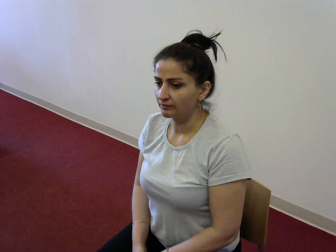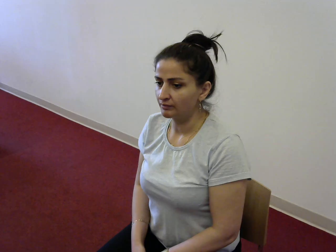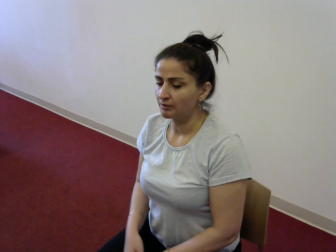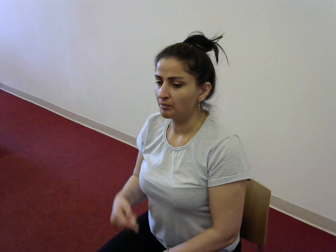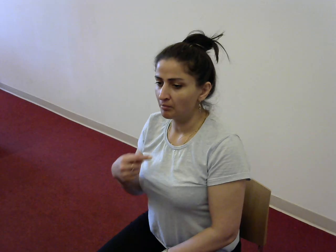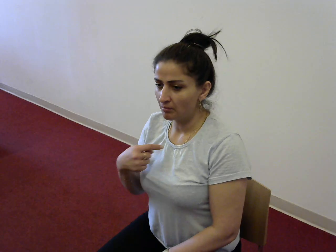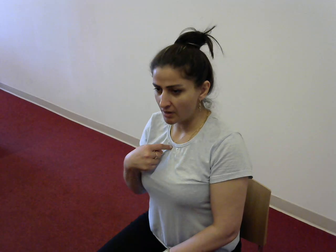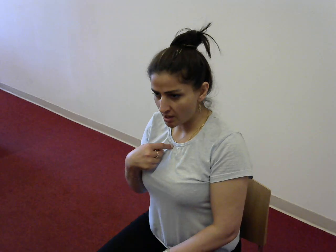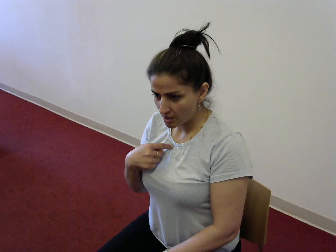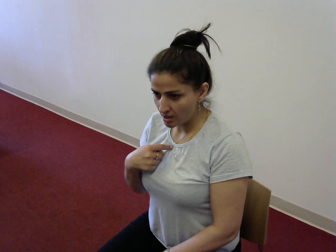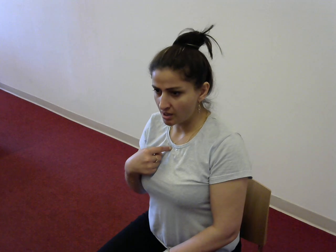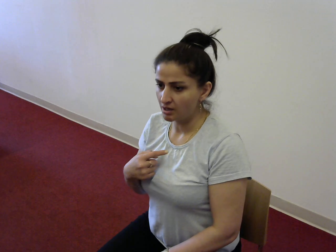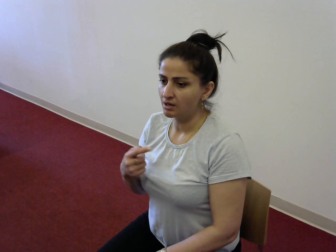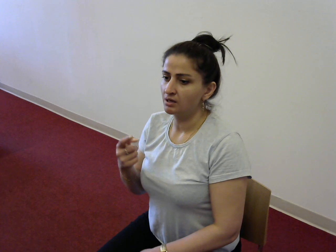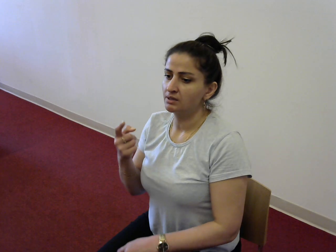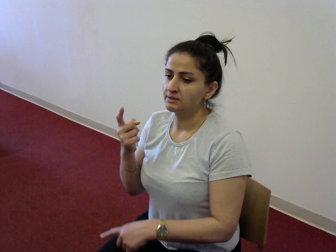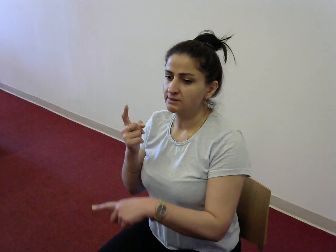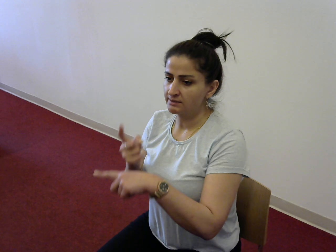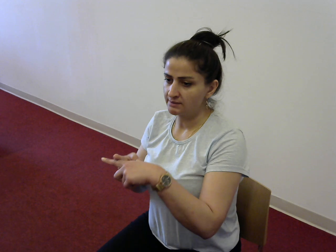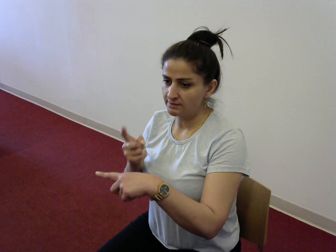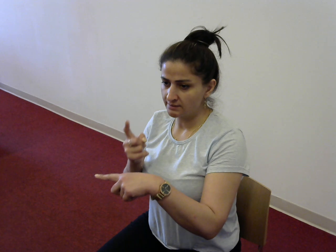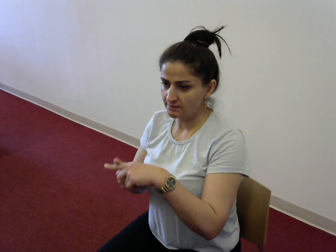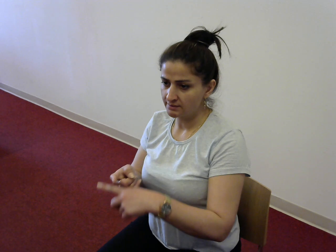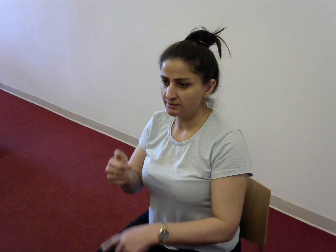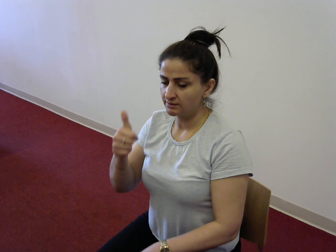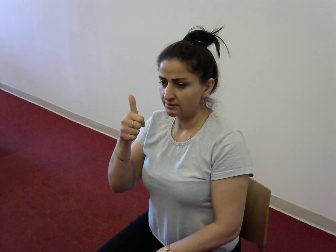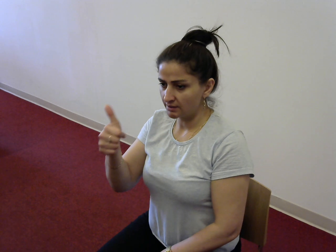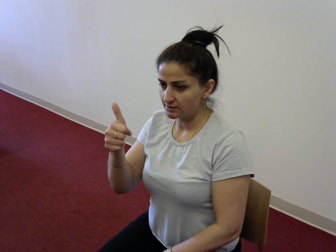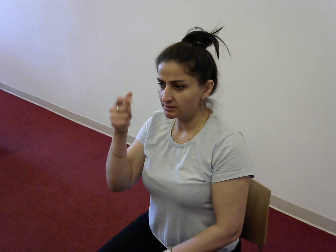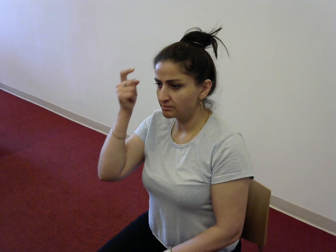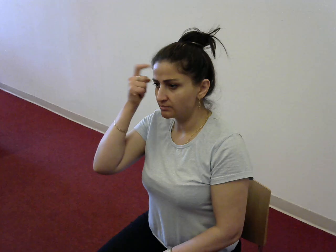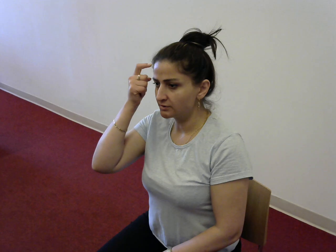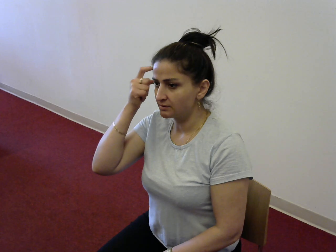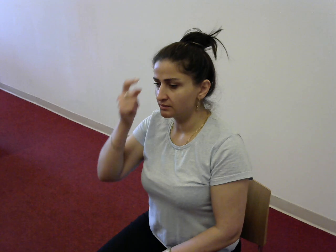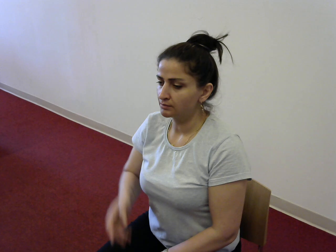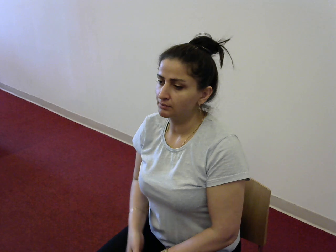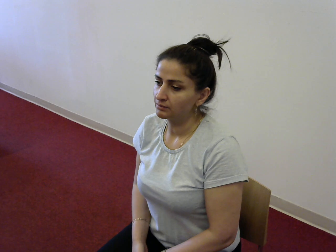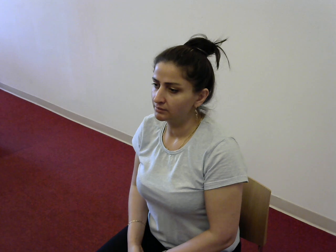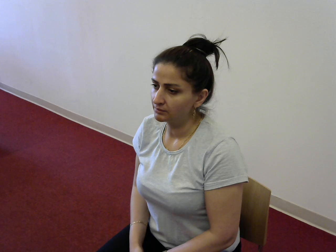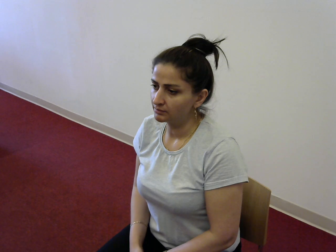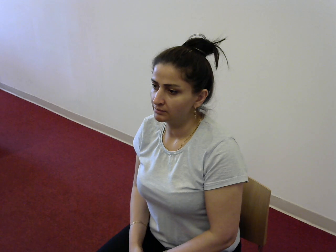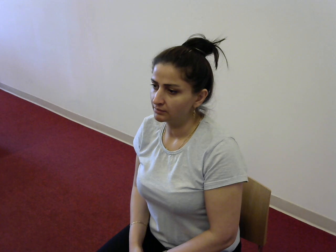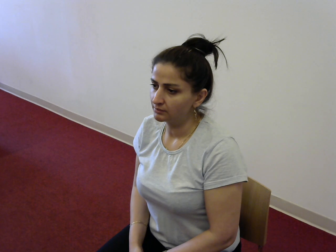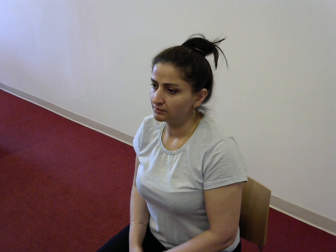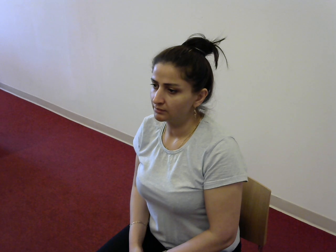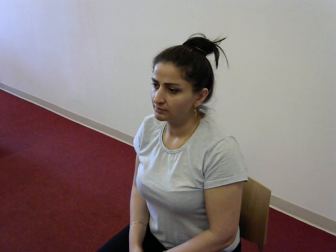Mən riyaziyyatı yaxşı bilirəm